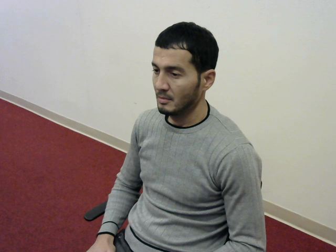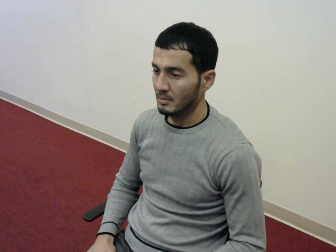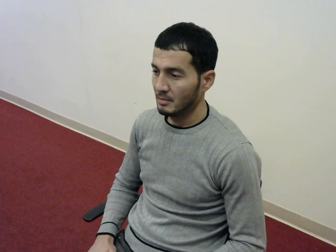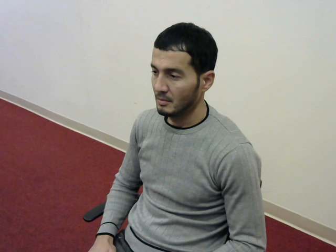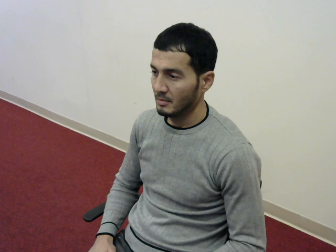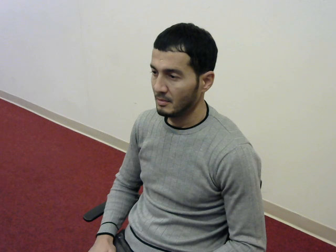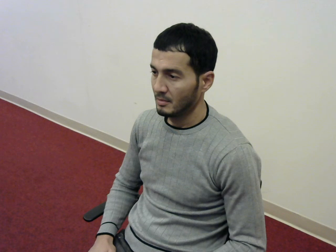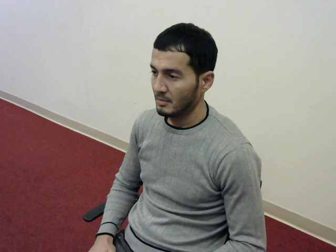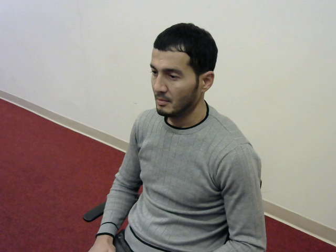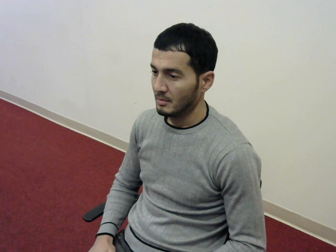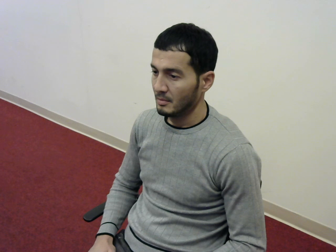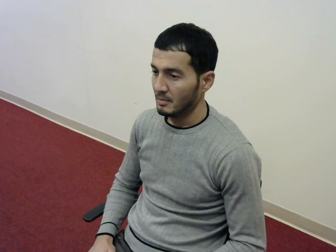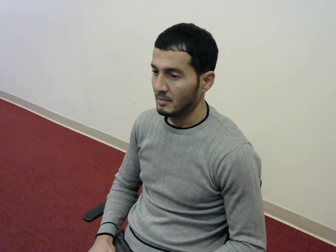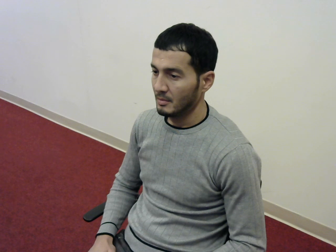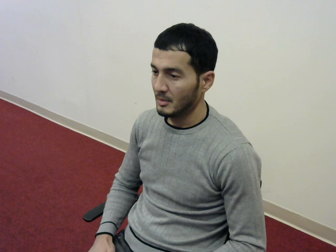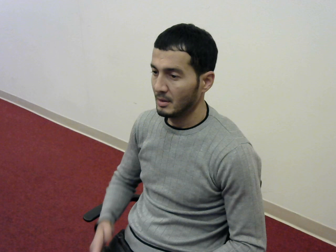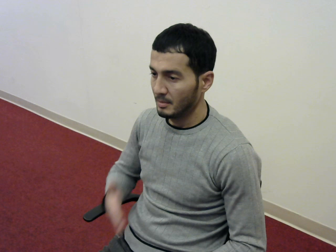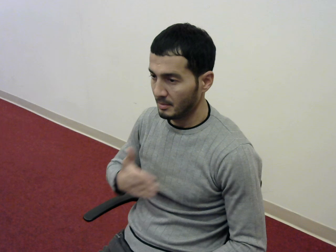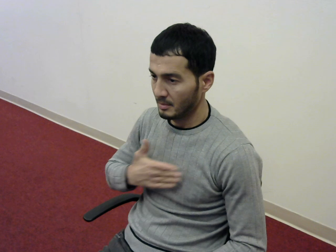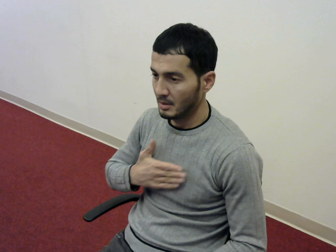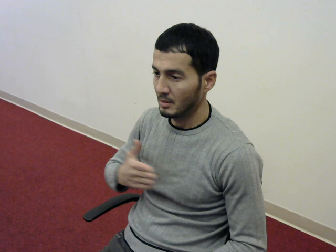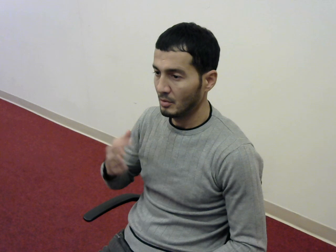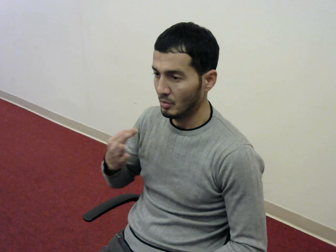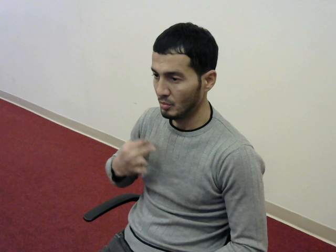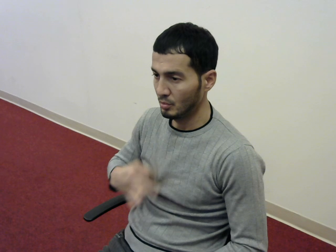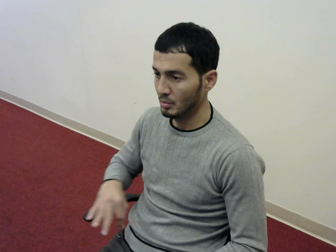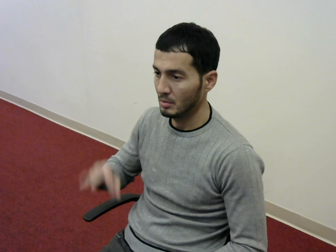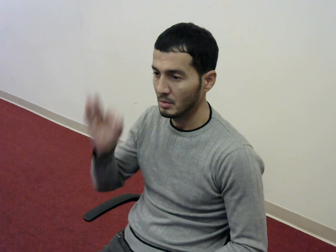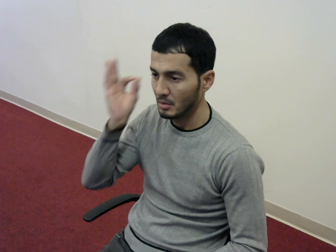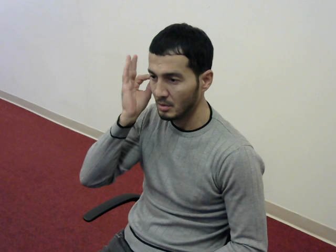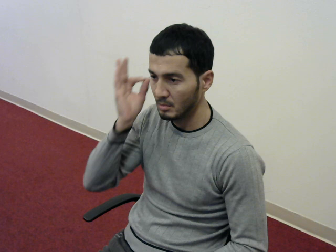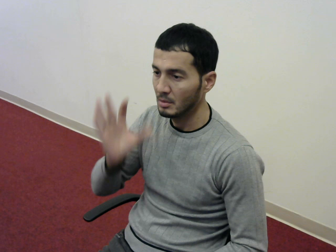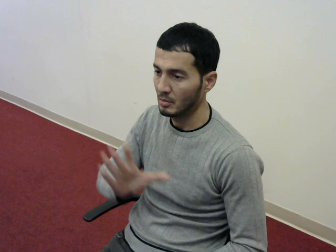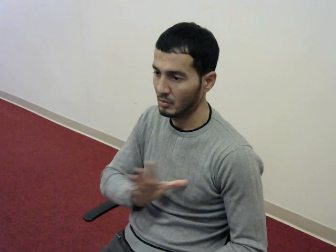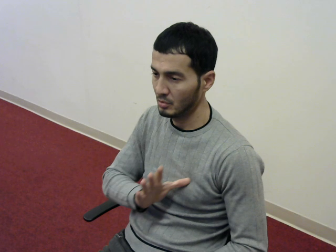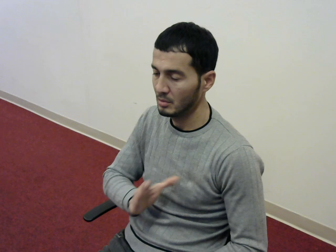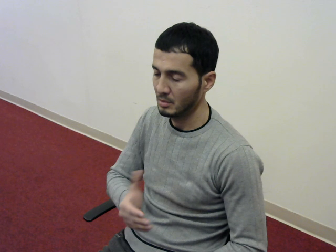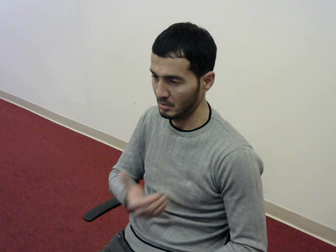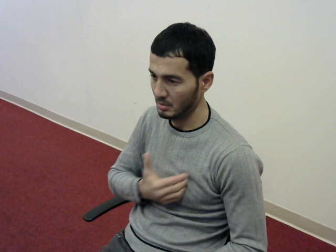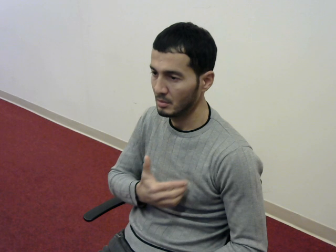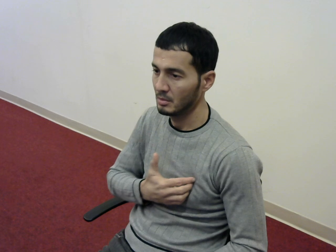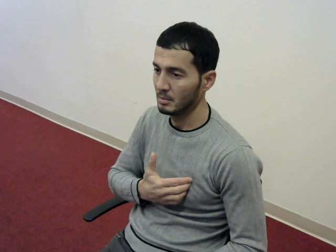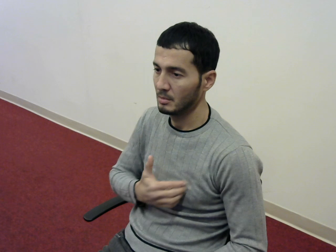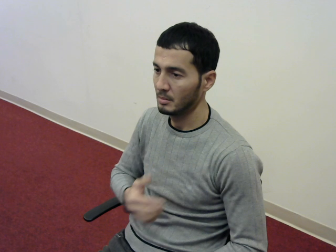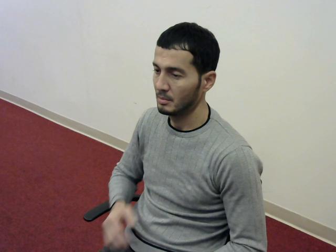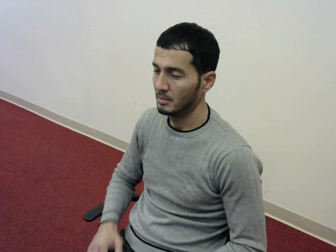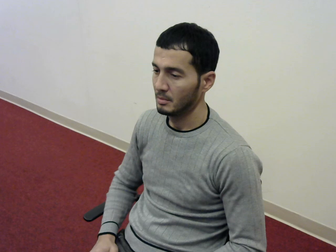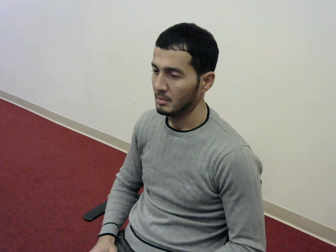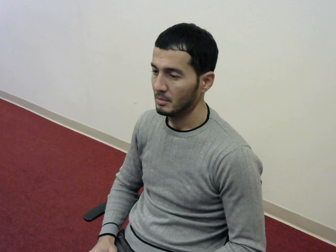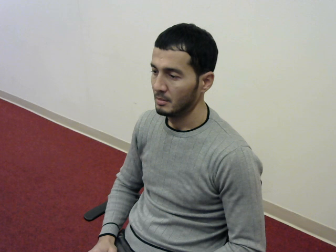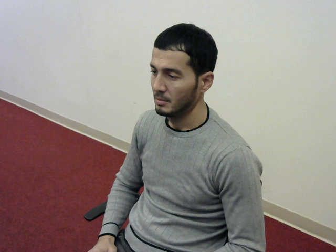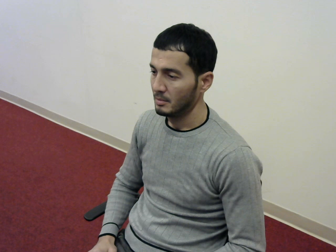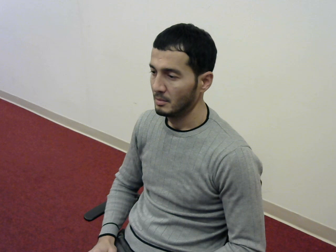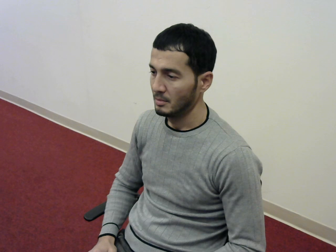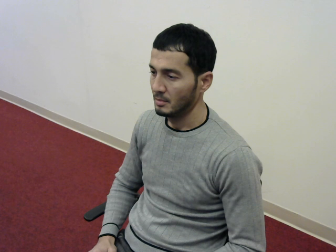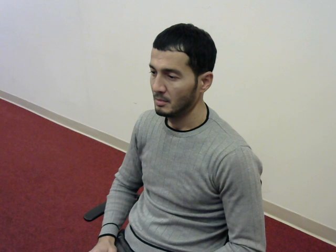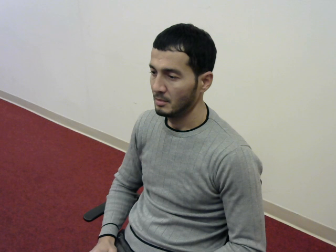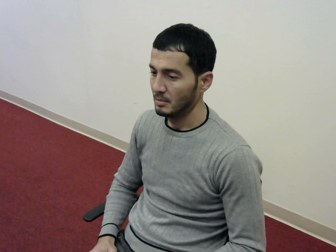Mənim oğlum həkim olmaq istəyir